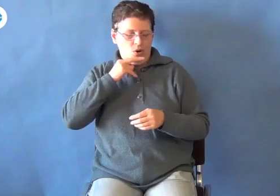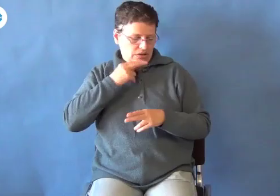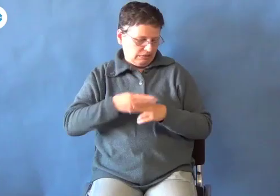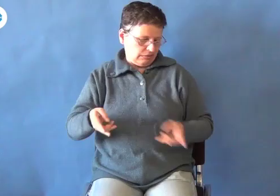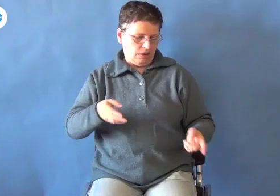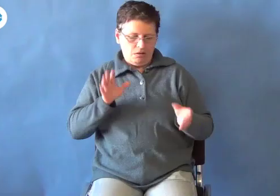Czystą wodę.